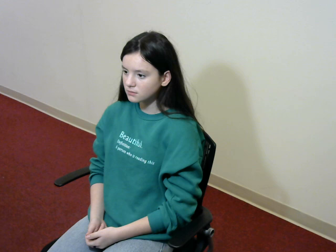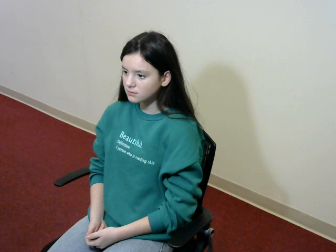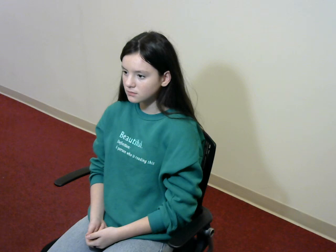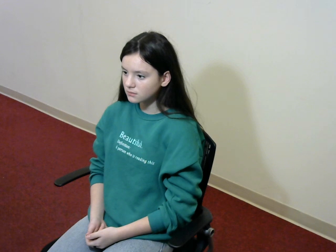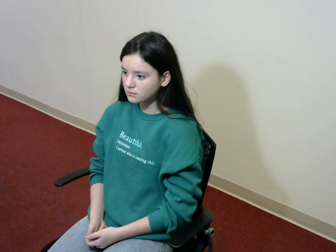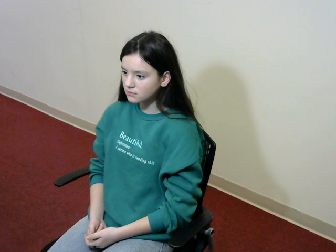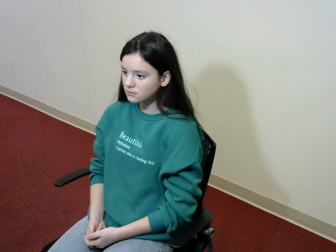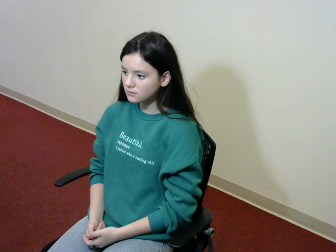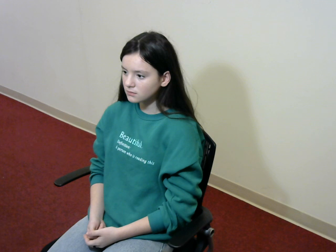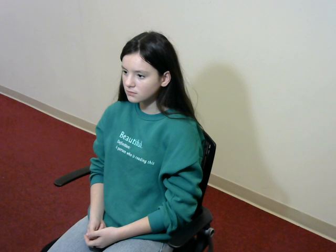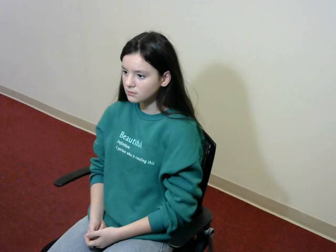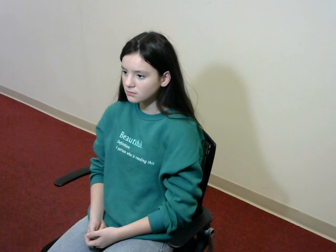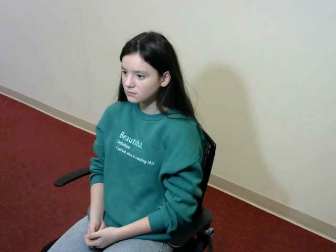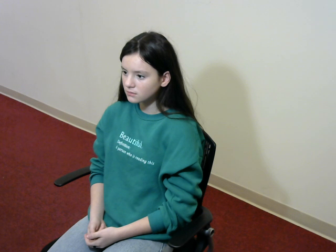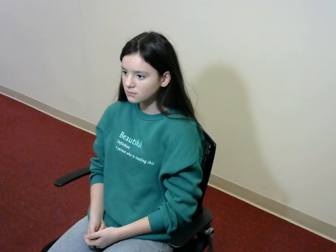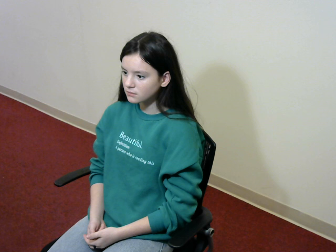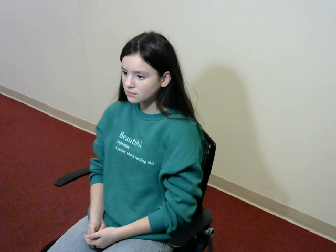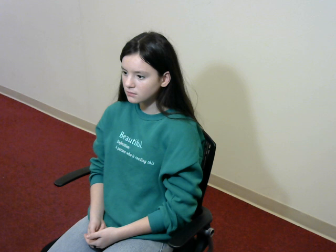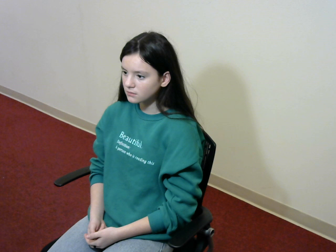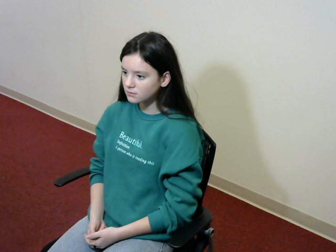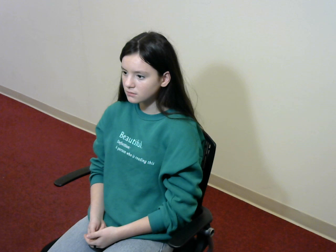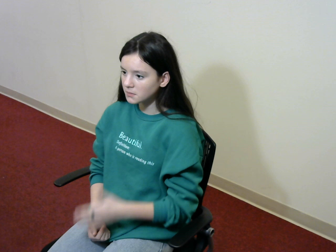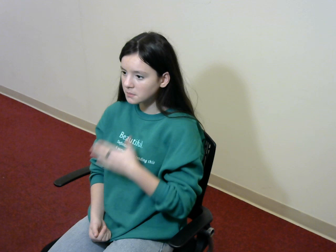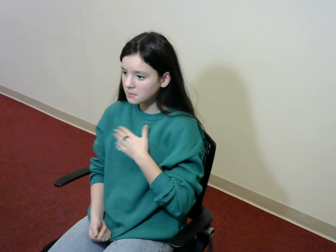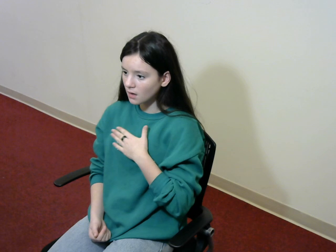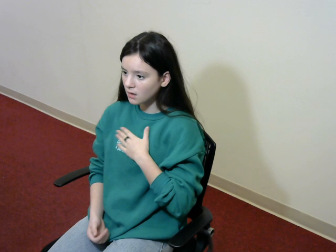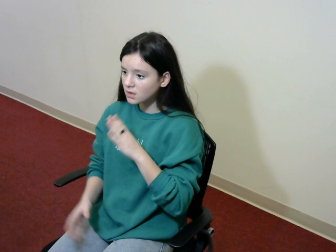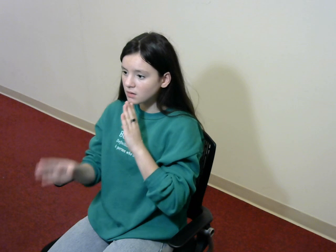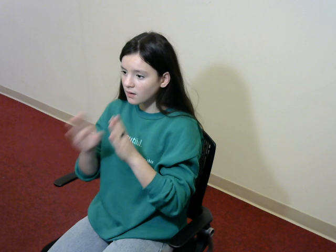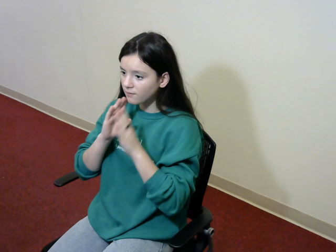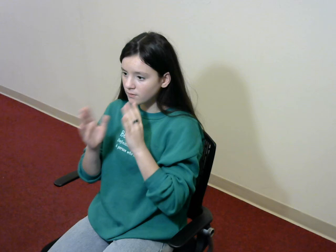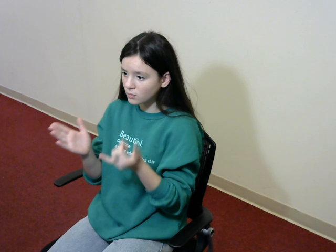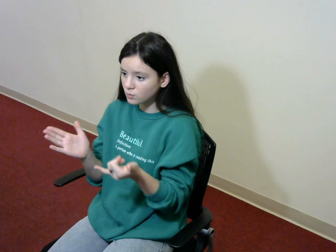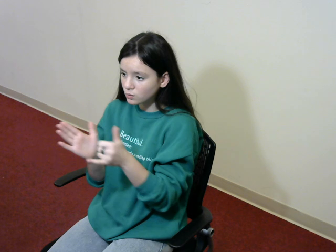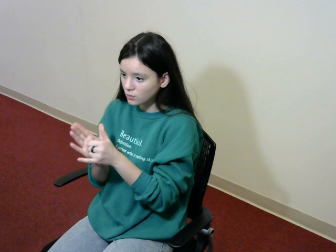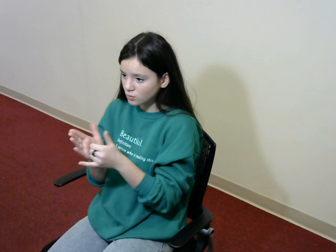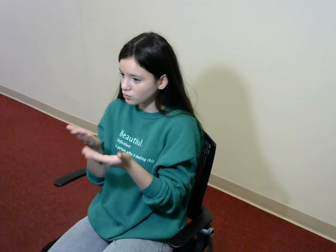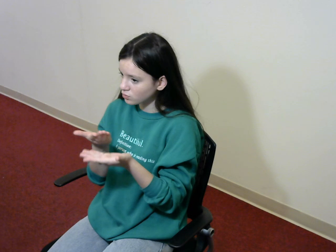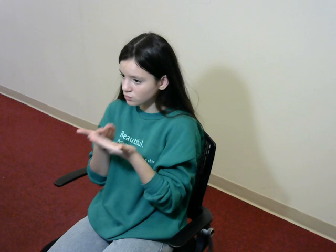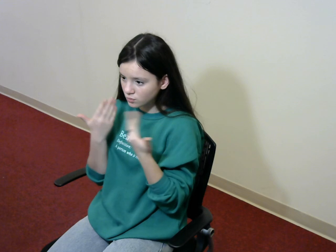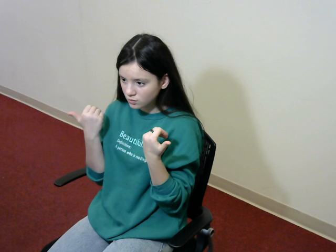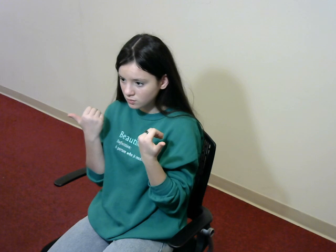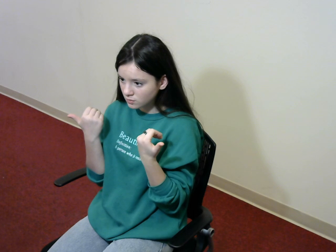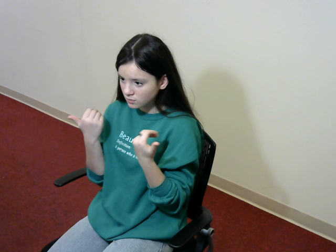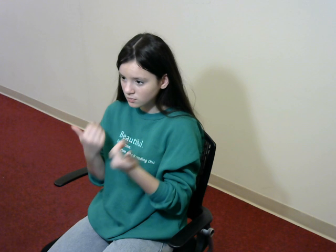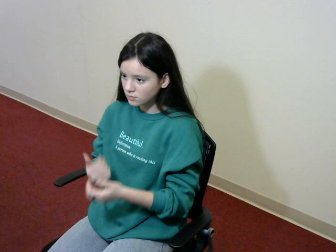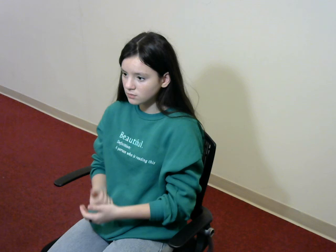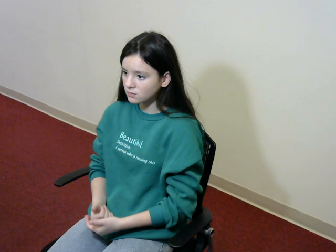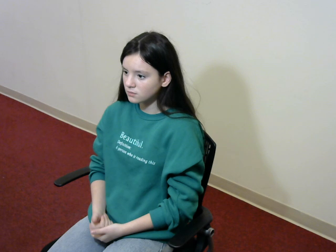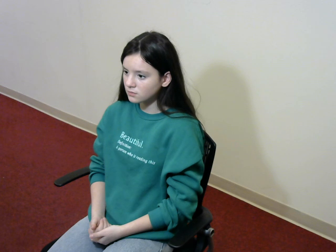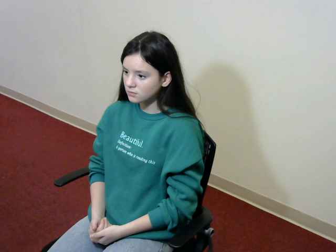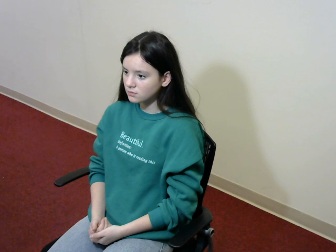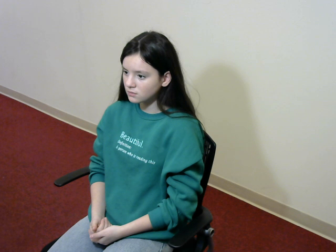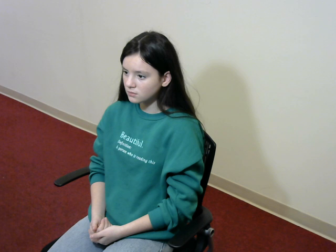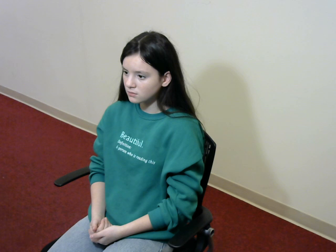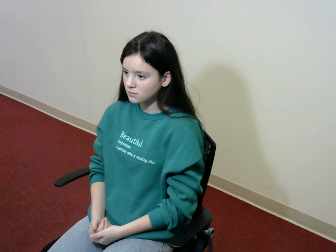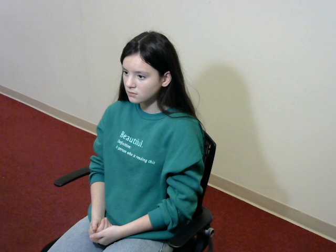Mənim Facebook hesabım yoxdur